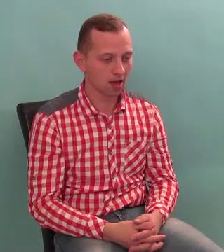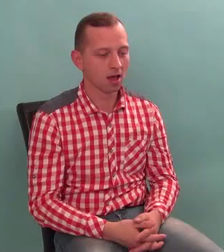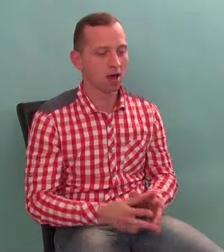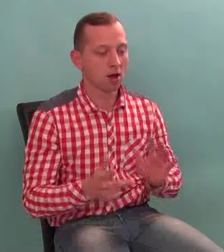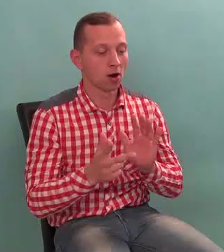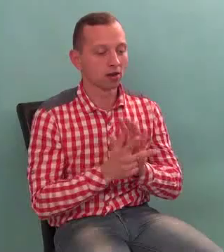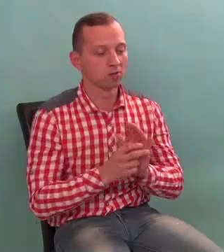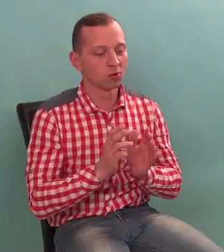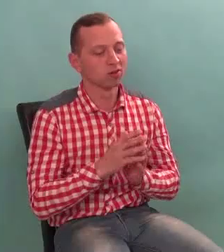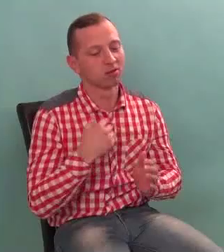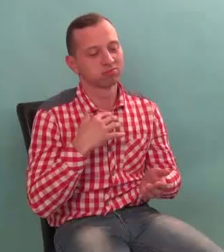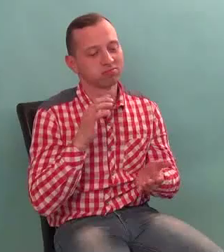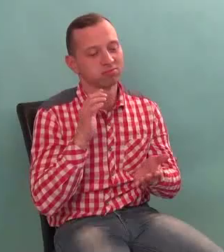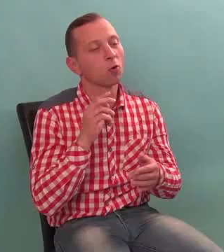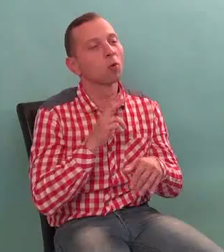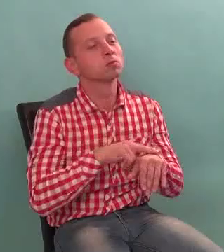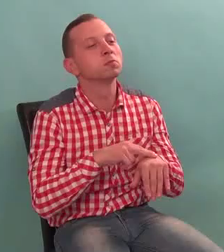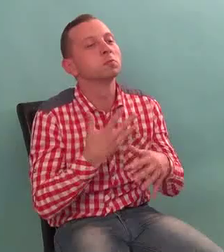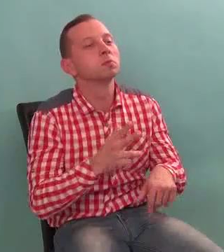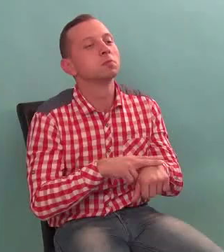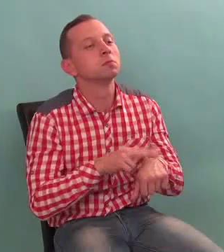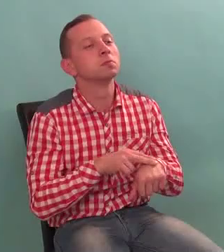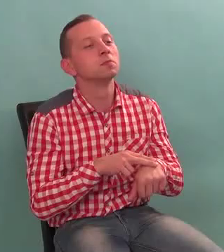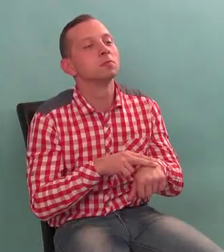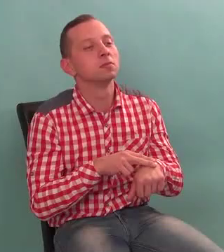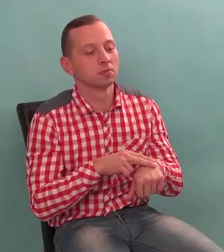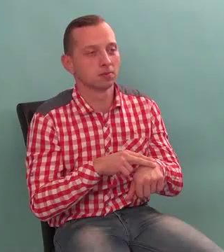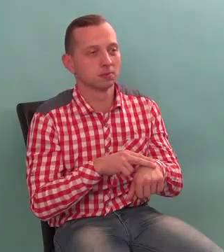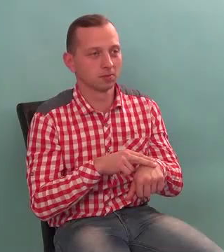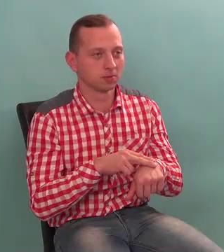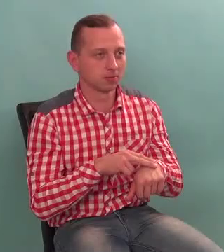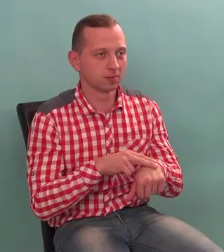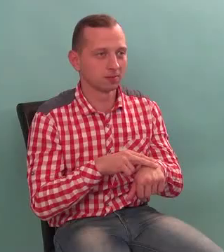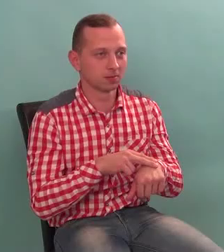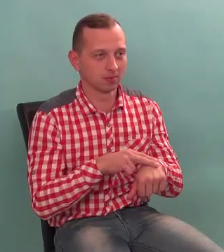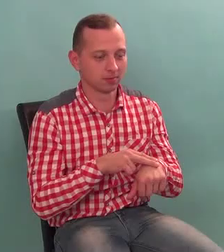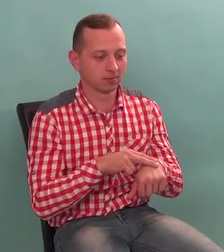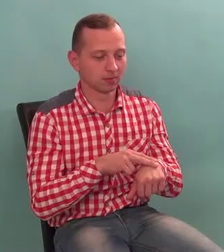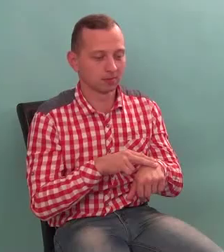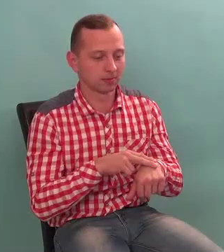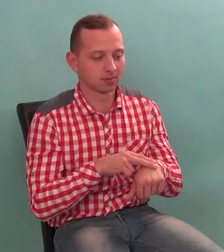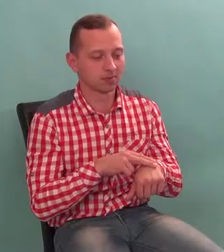Osiemnastego grudnia jestem raczej zajęty, a o której godzinie?